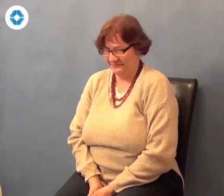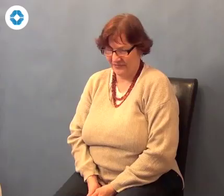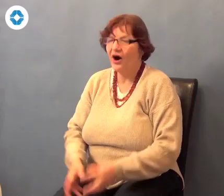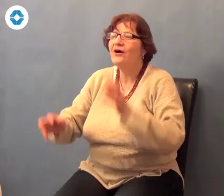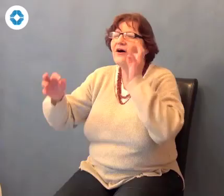Osa.